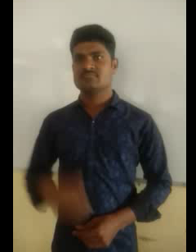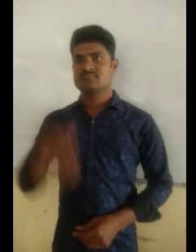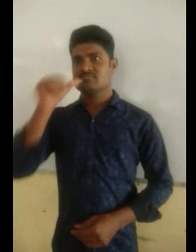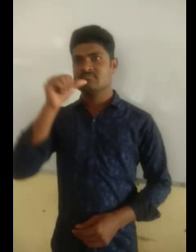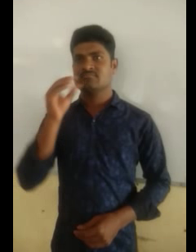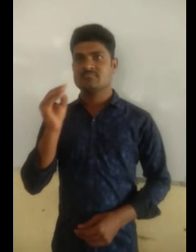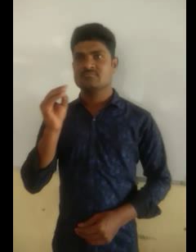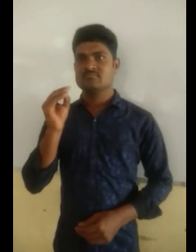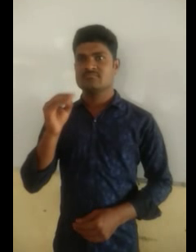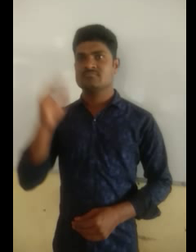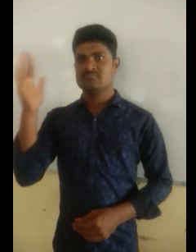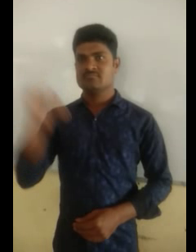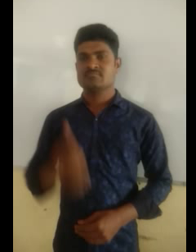bring water for me